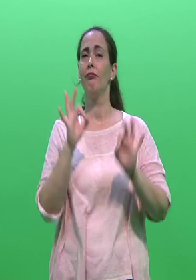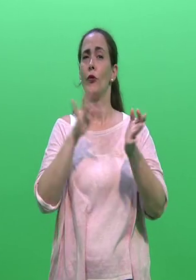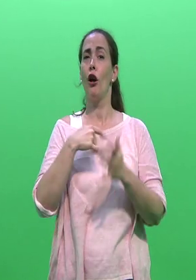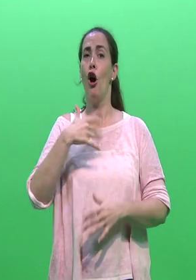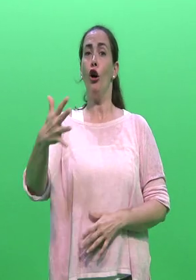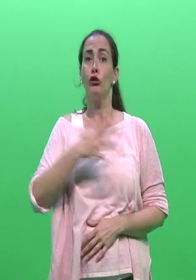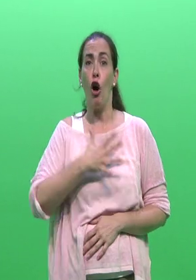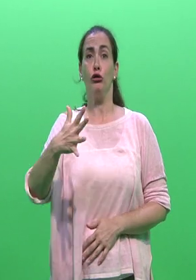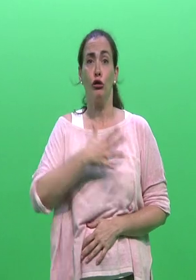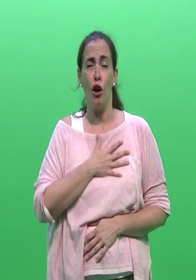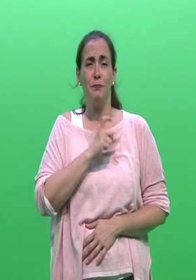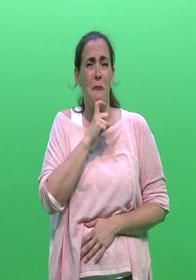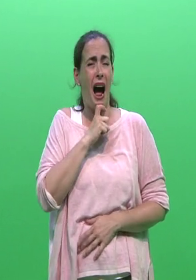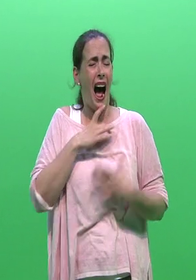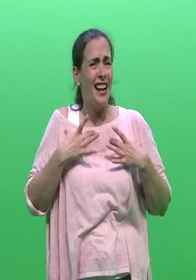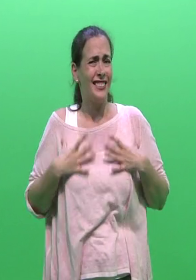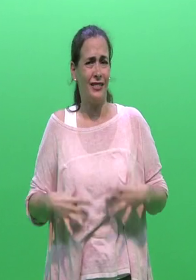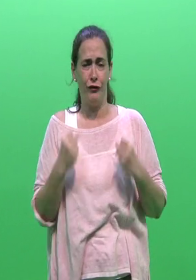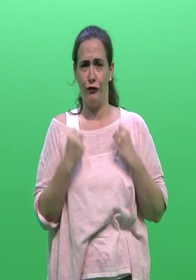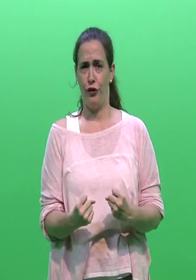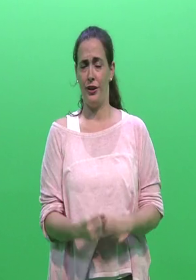Quan tinc tos em fan molt de mal els pulmons.